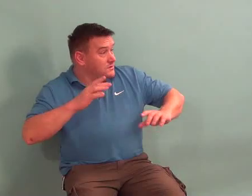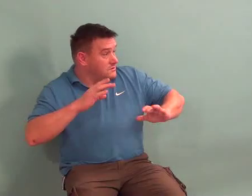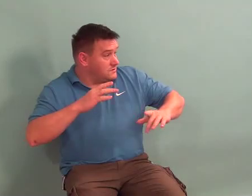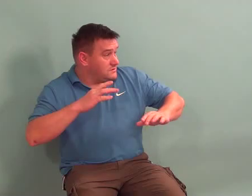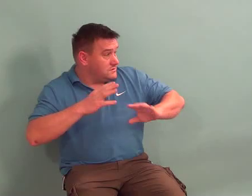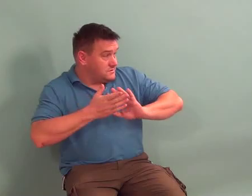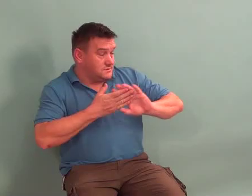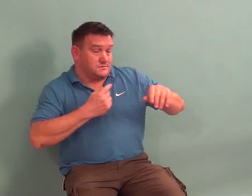Ja mam migać.